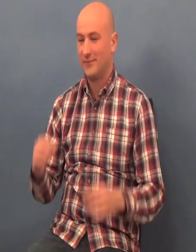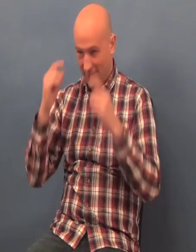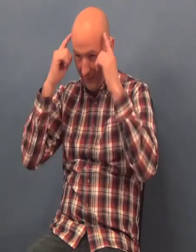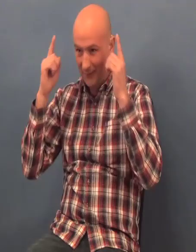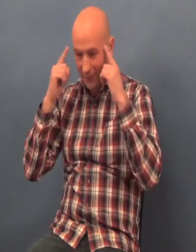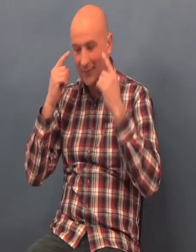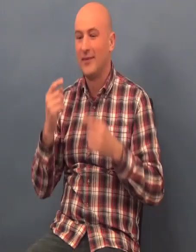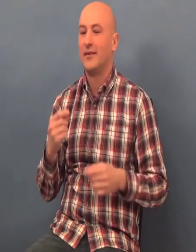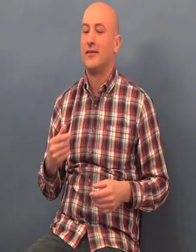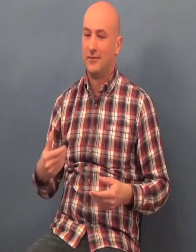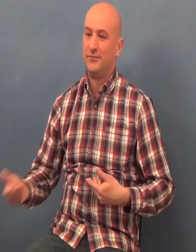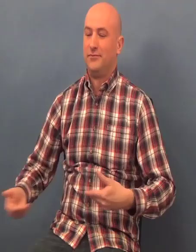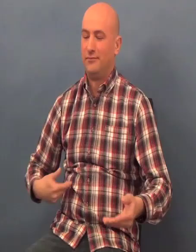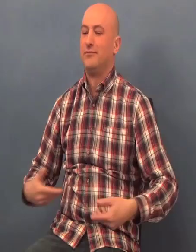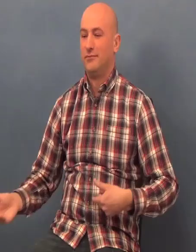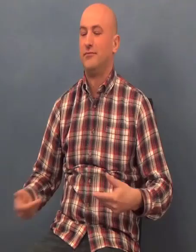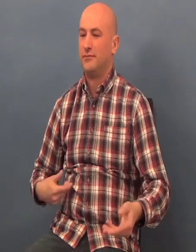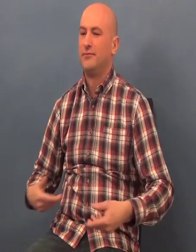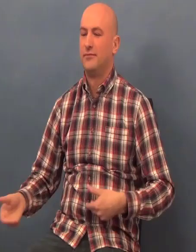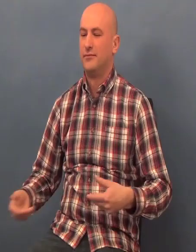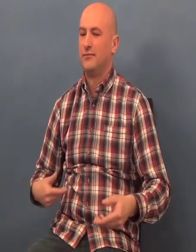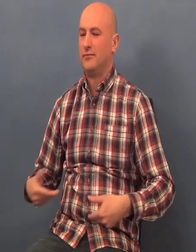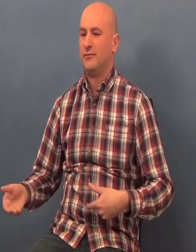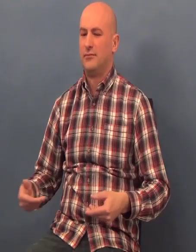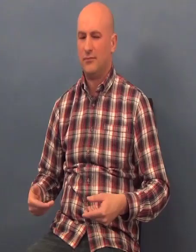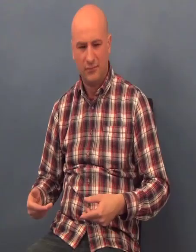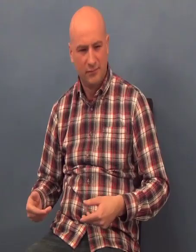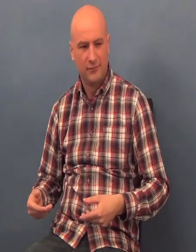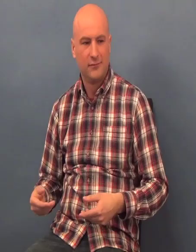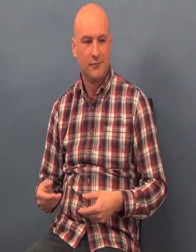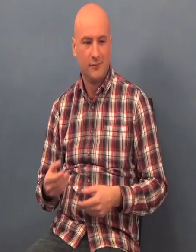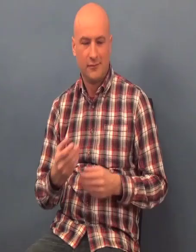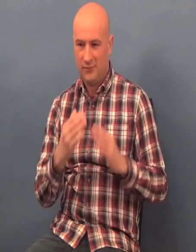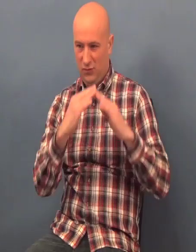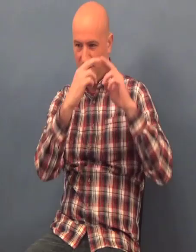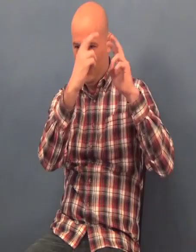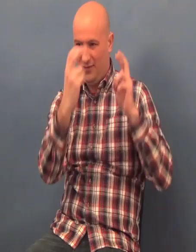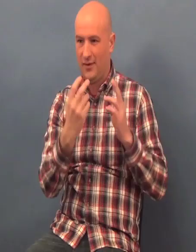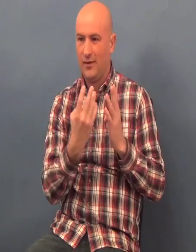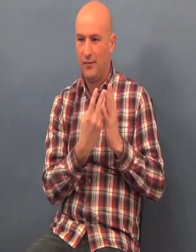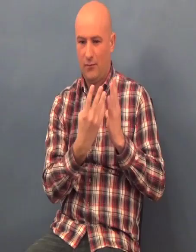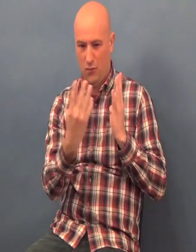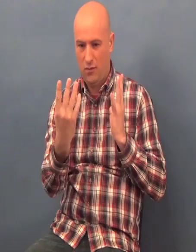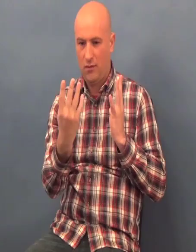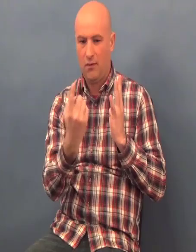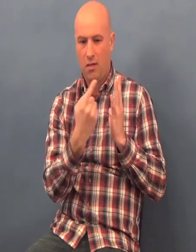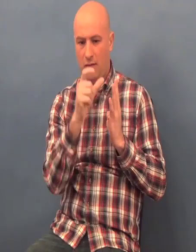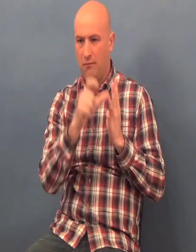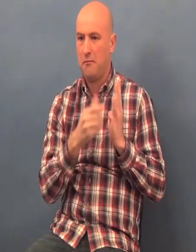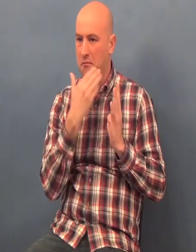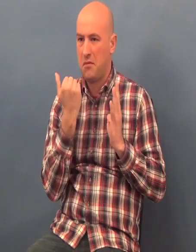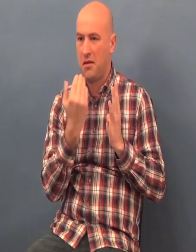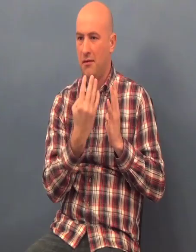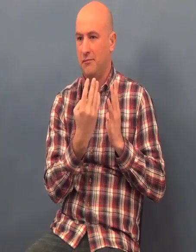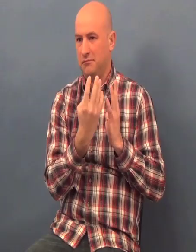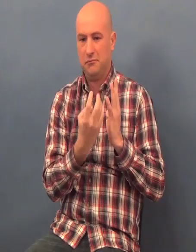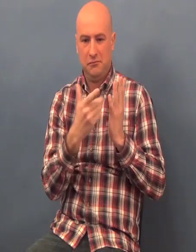Myszka idzie i widzi, że w płocie przed domem brakuje jednej deski.